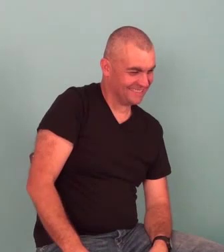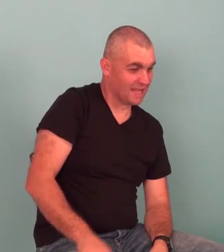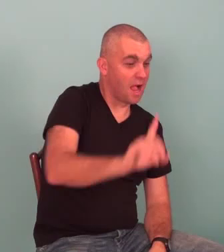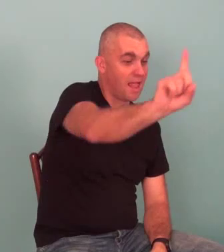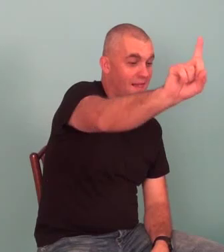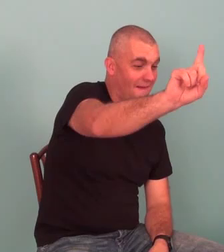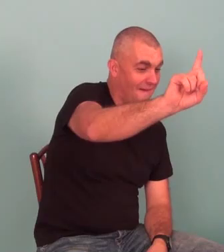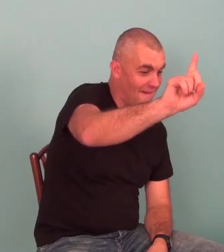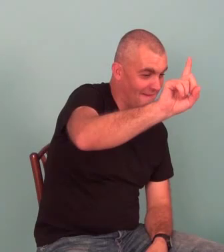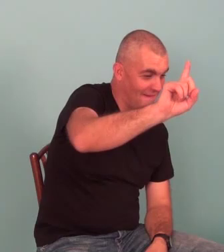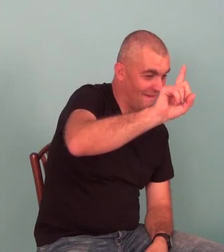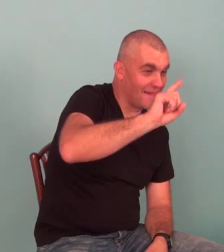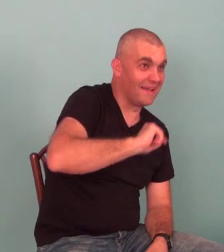Poczekaj.